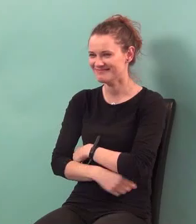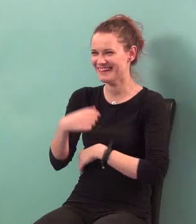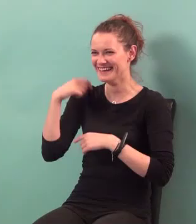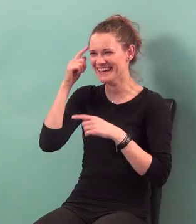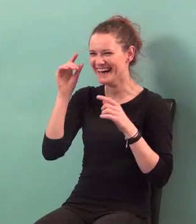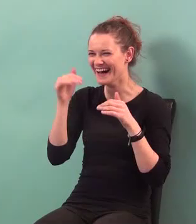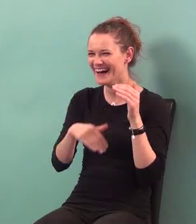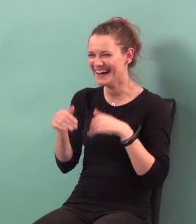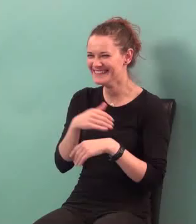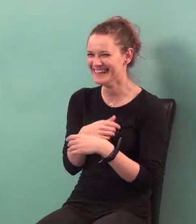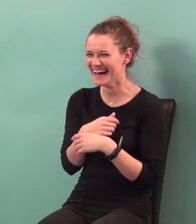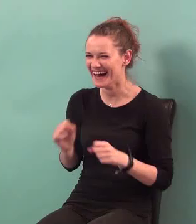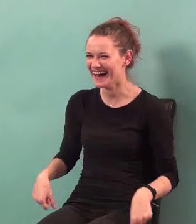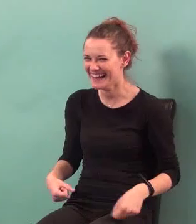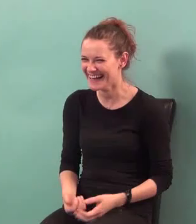Ja myślałam, że chodzi o narty w górach.